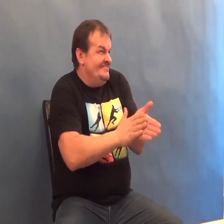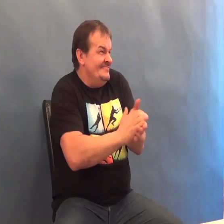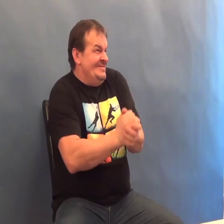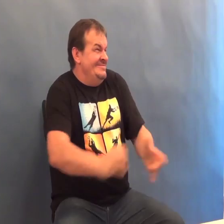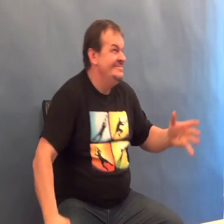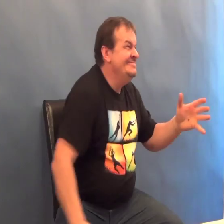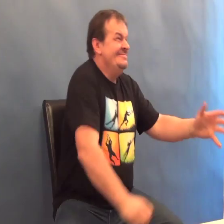Przygotowuje się do rzutu.